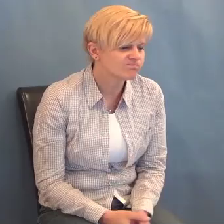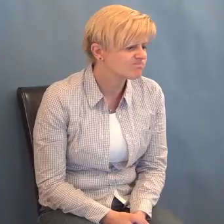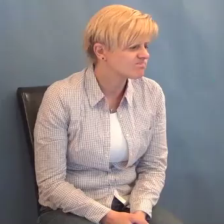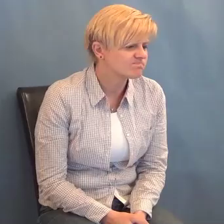Nie.